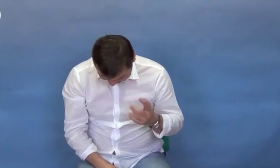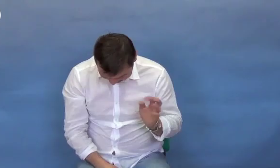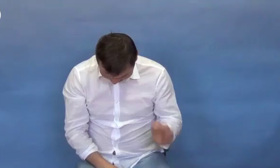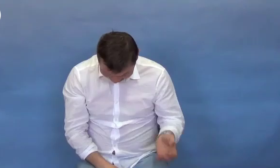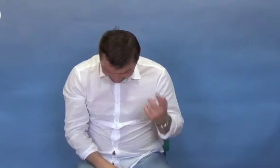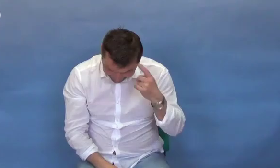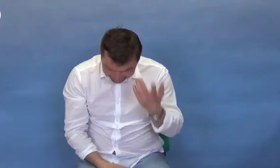Dobre myślenie.